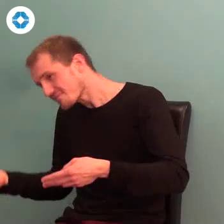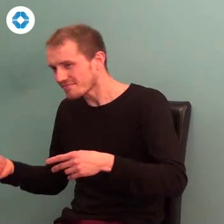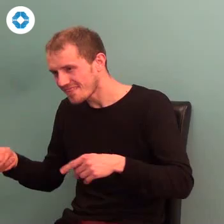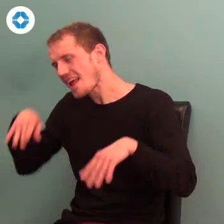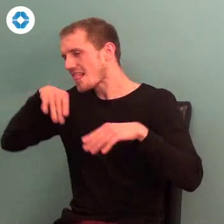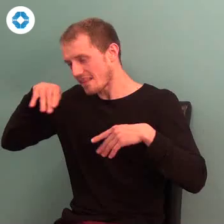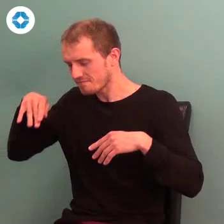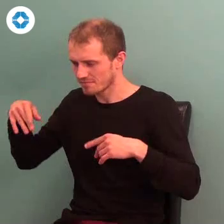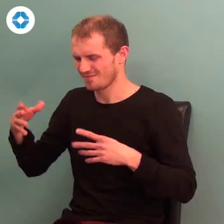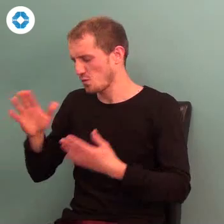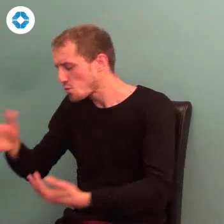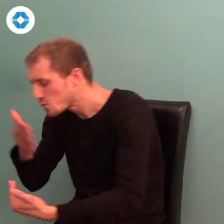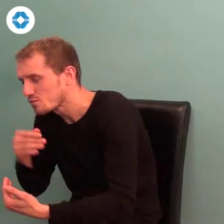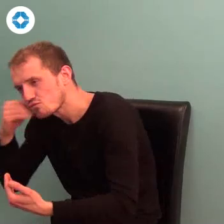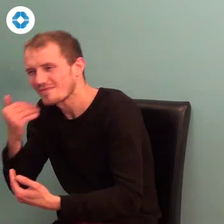Chłopiec głaszcze i przytula psa, a pies liże go po twarzy.